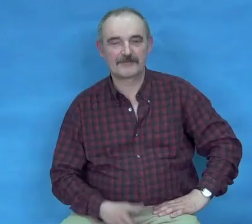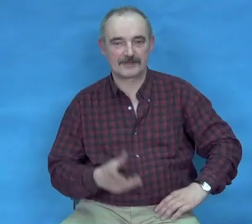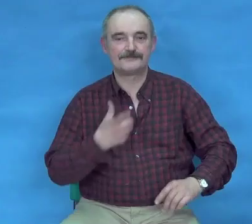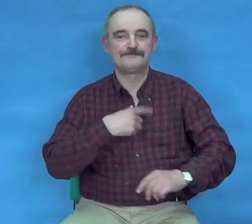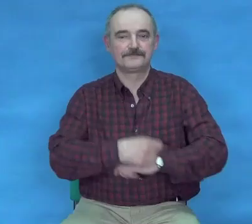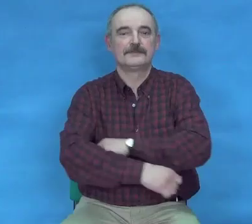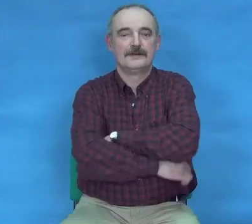Aha.